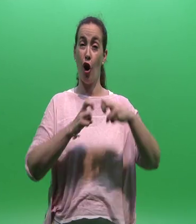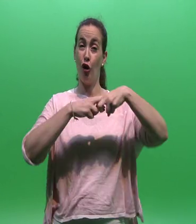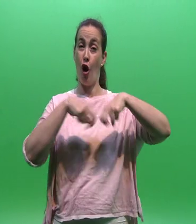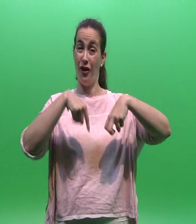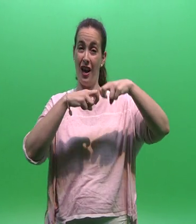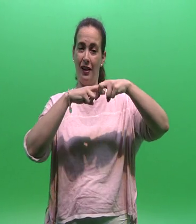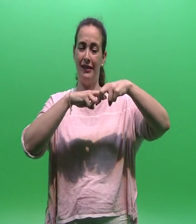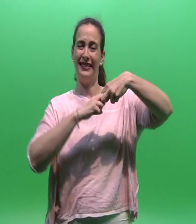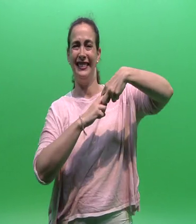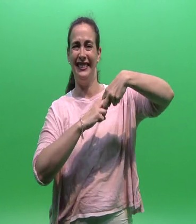M'he torçat el genoll.